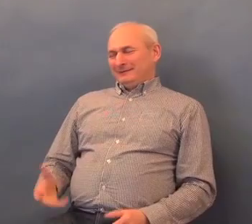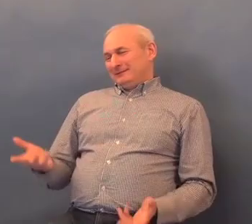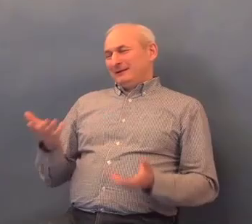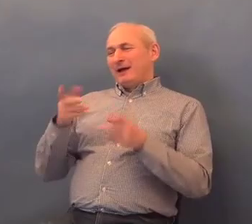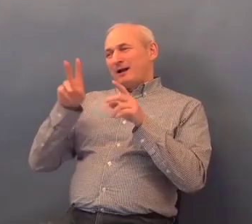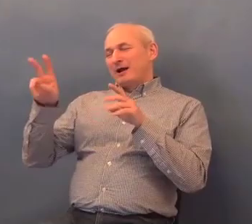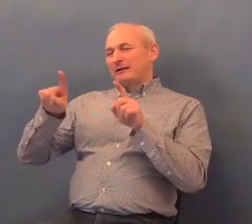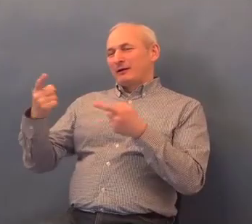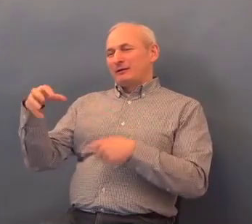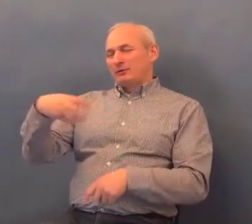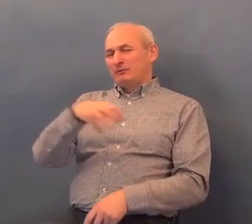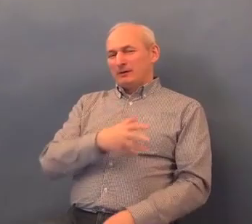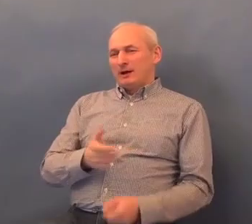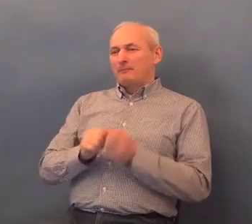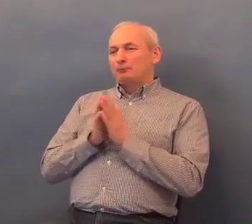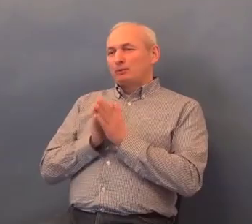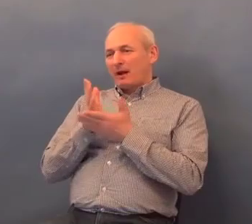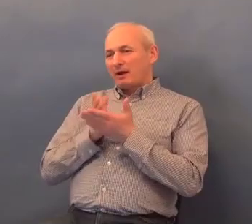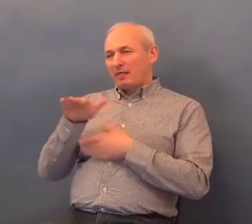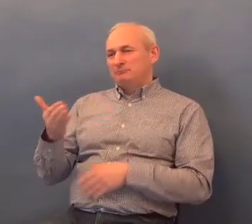Są różne grupy, organizacje zrzeszające wiernych.